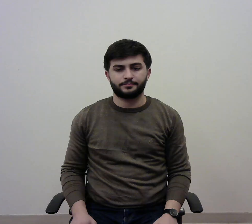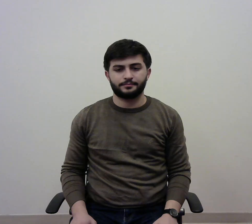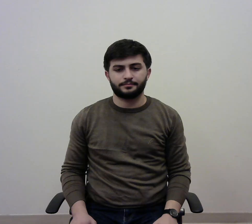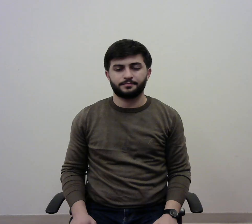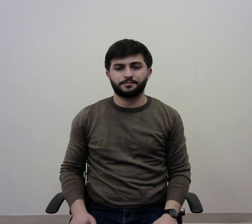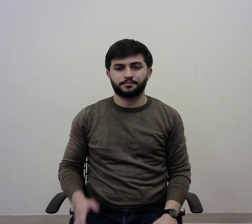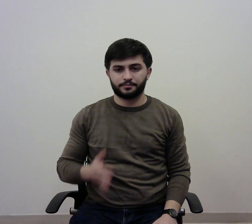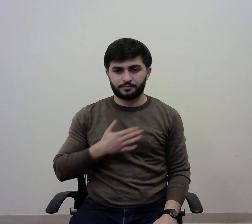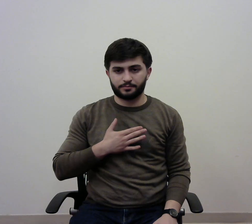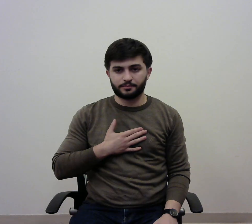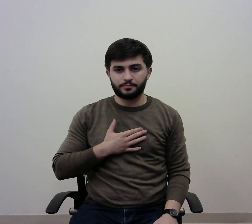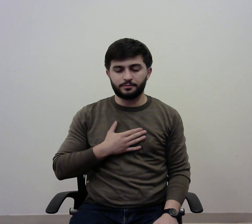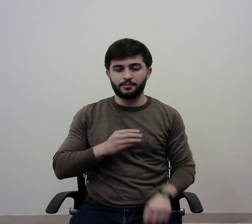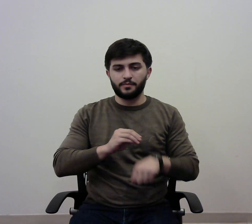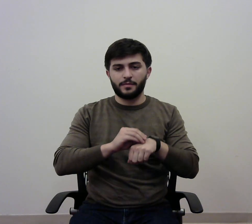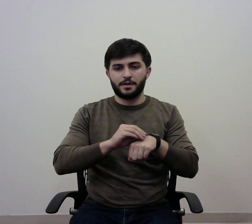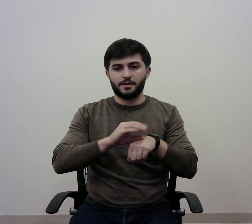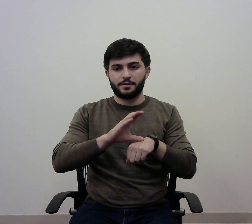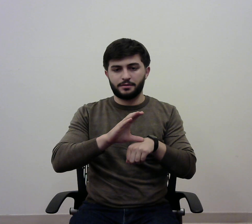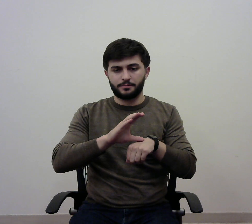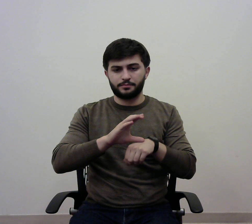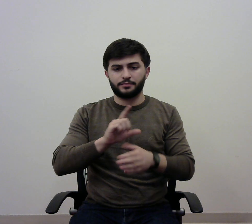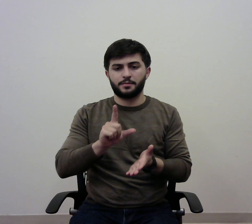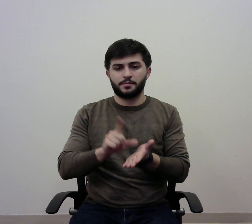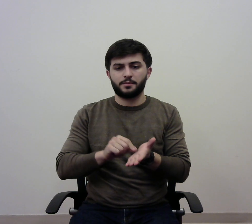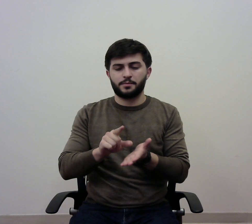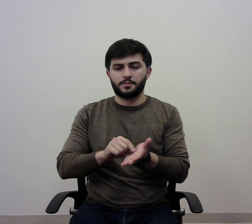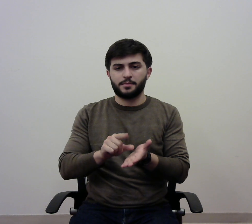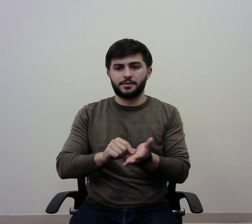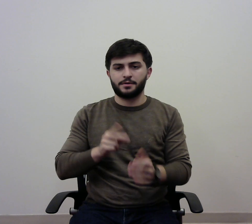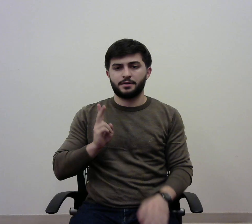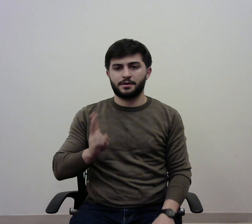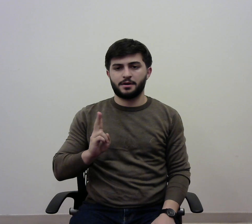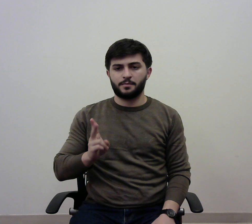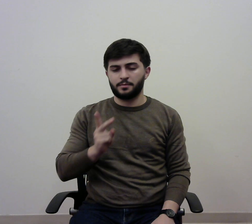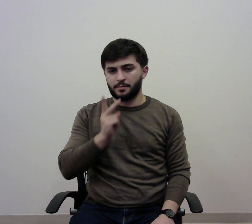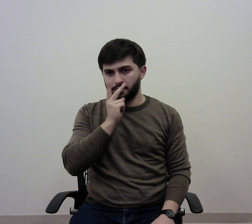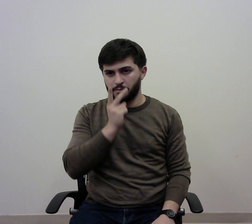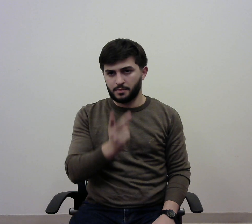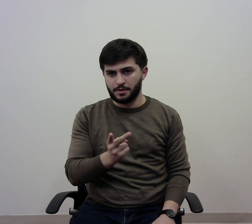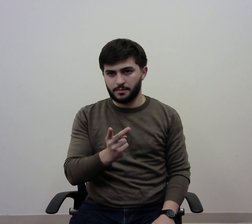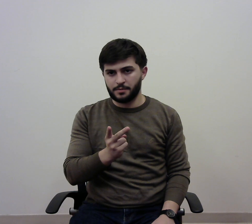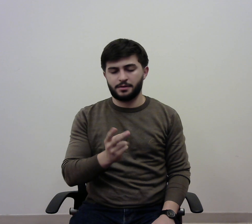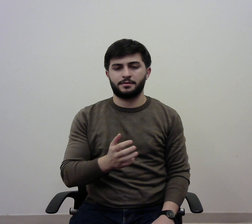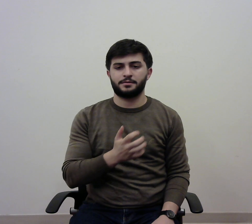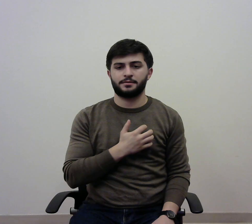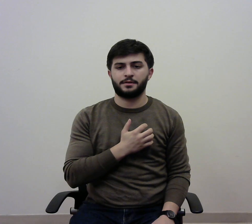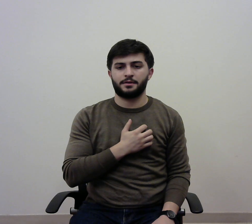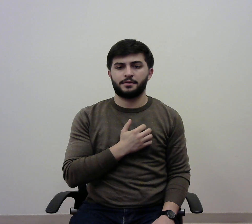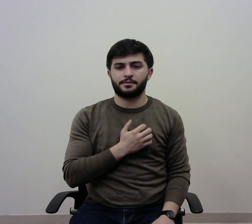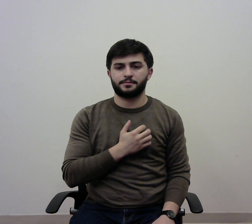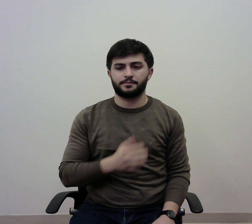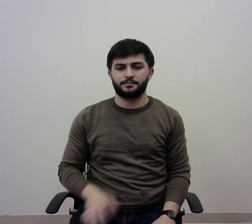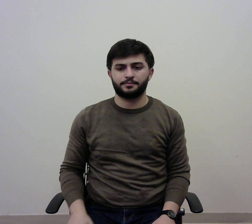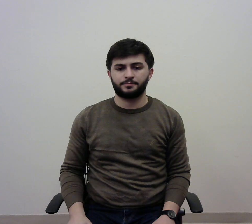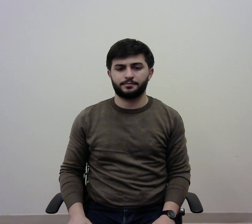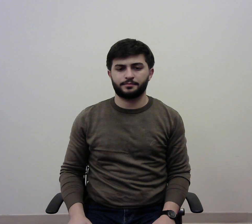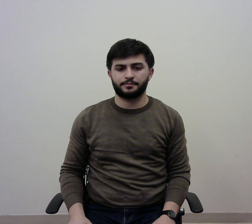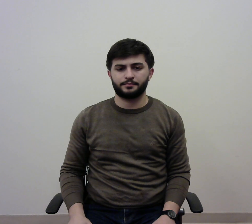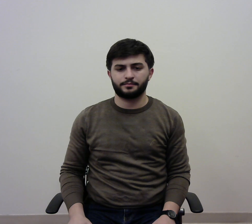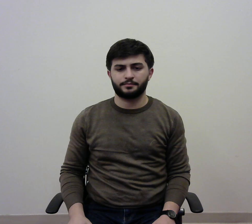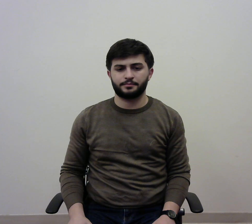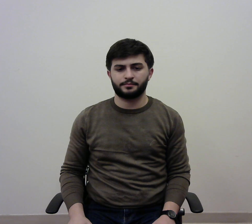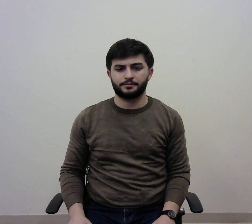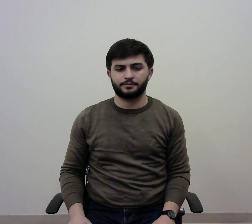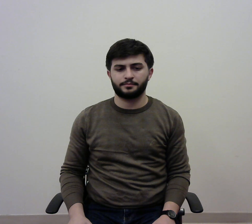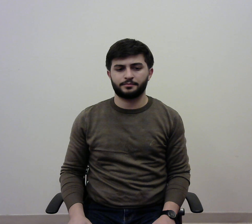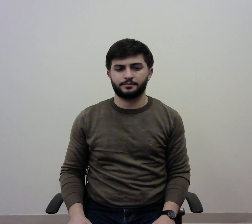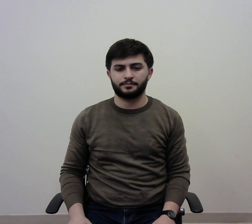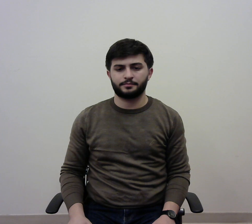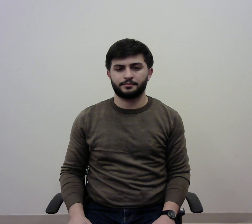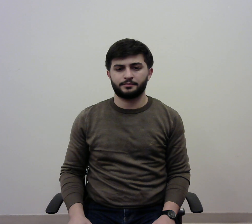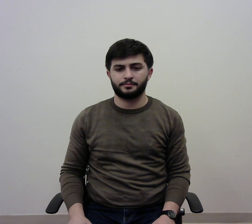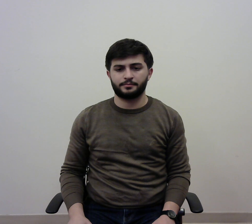Mən yığılmış pensiya kapitalıma baxmaq istəyirəm